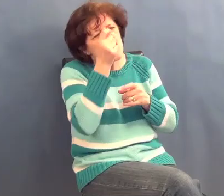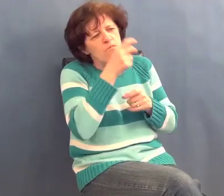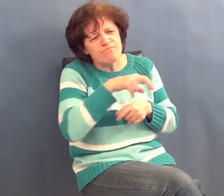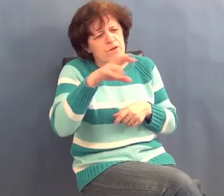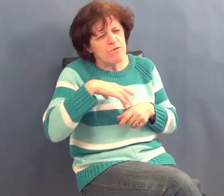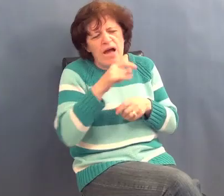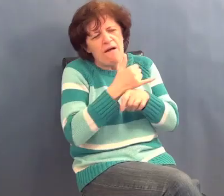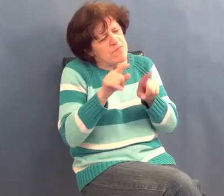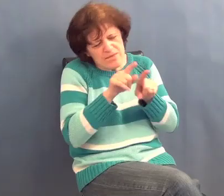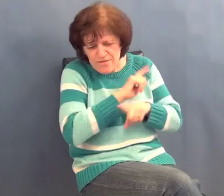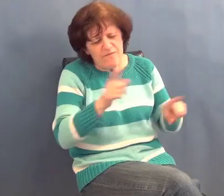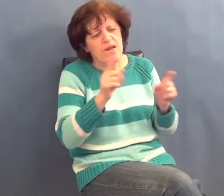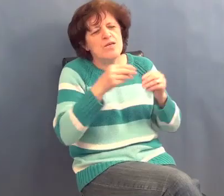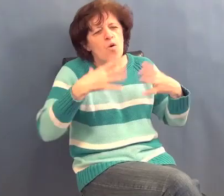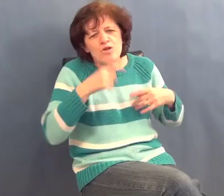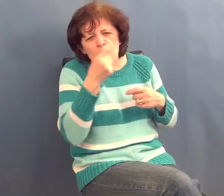Tylko jak ktoś pijany i go to nie interesuje, do kawiarni tak samo nie wolno wchodzić.